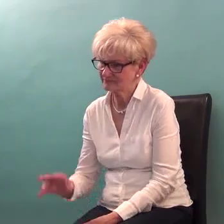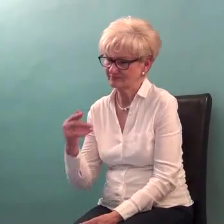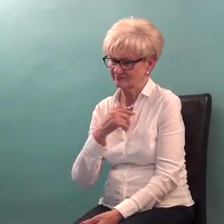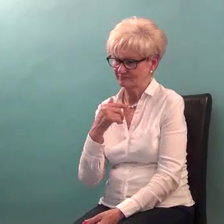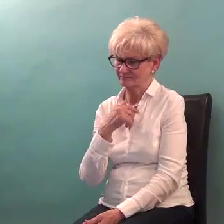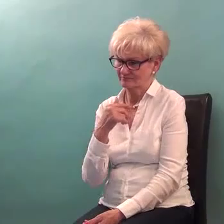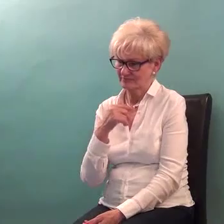Ja, ja, ja...